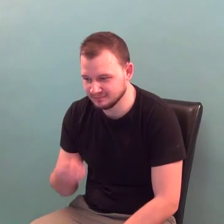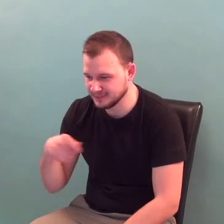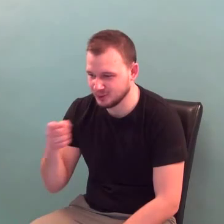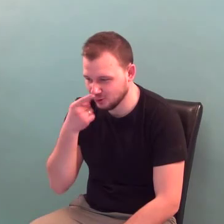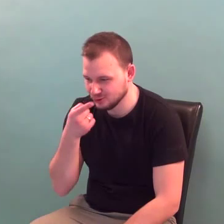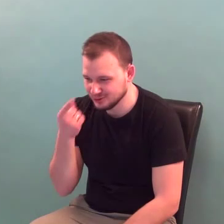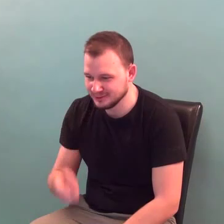Wyjeżdżam do Olsztyna.